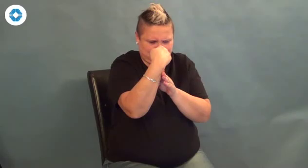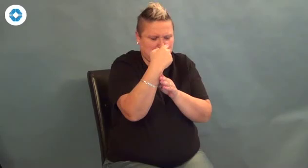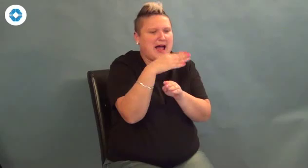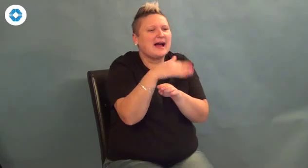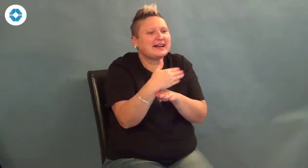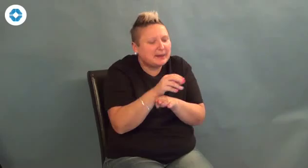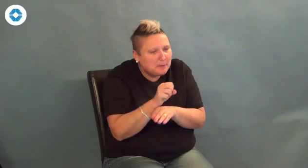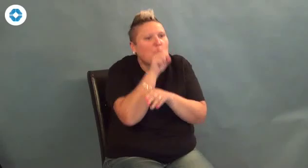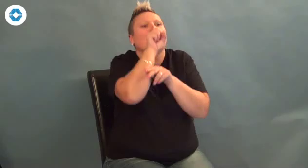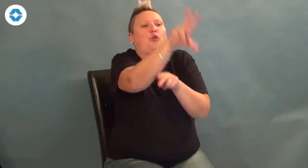Ryba wyskoczyła z wody i opluła kota.